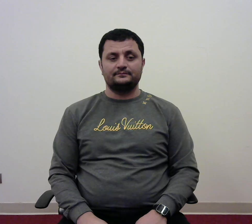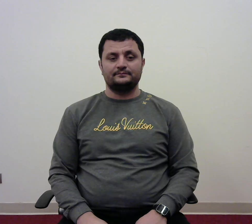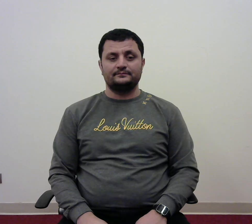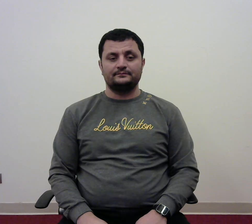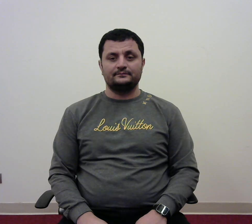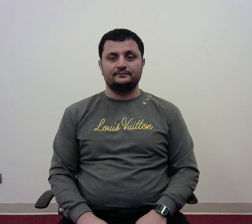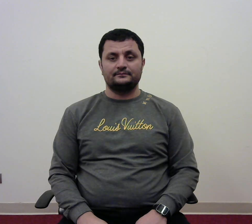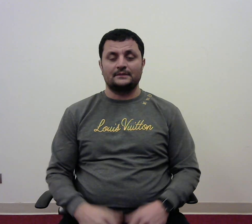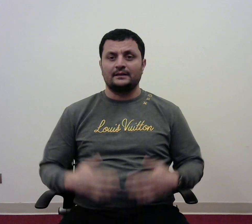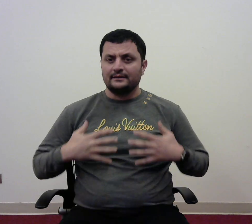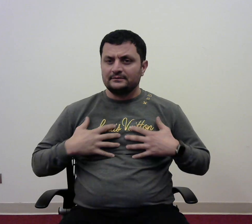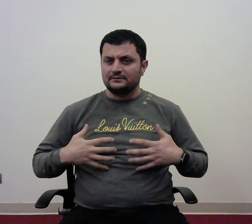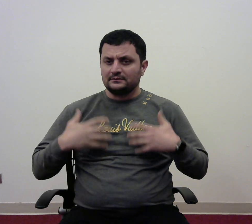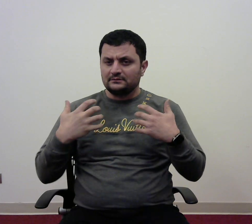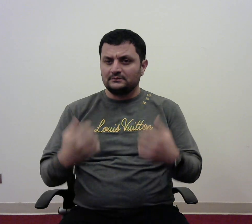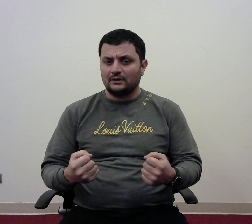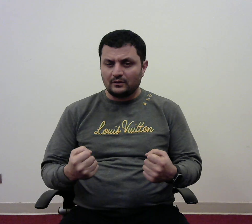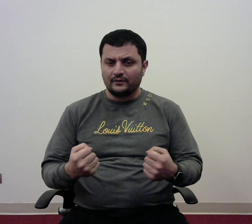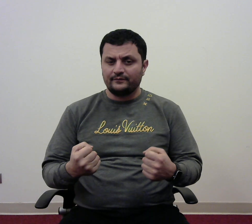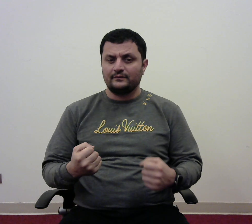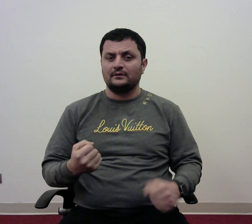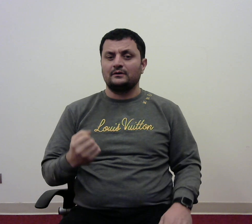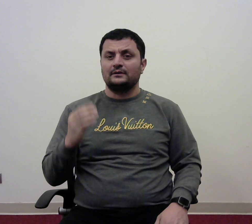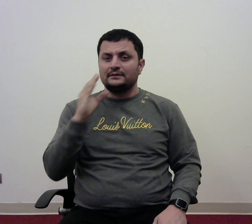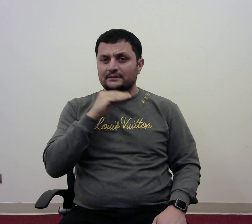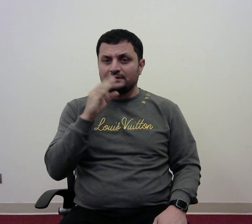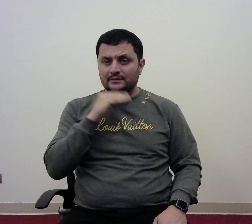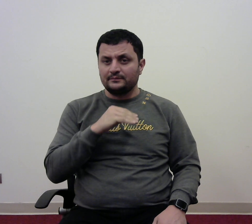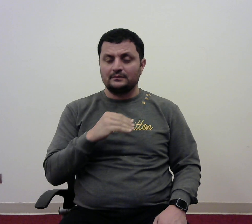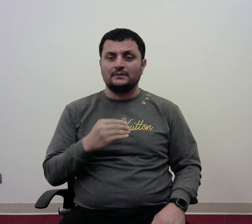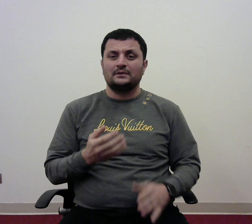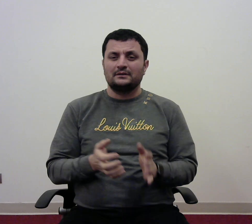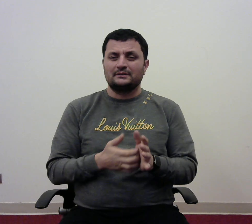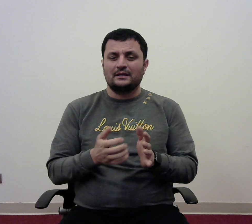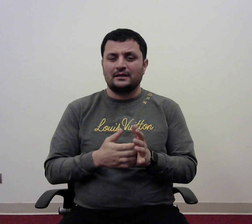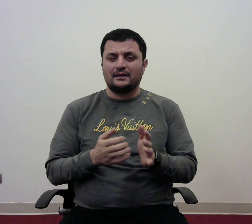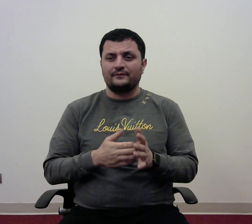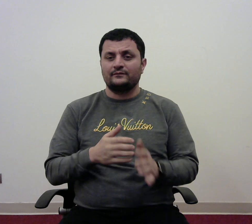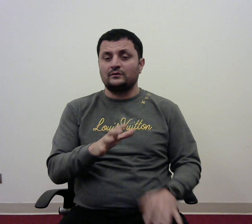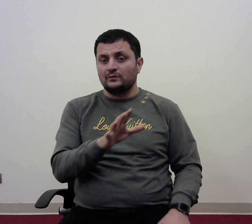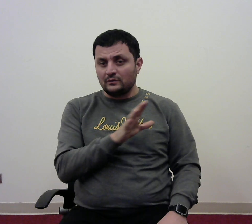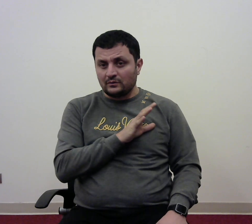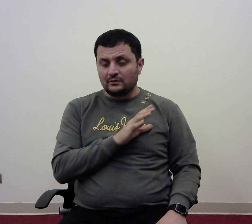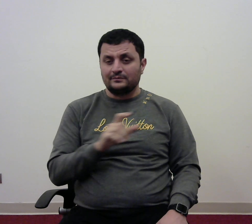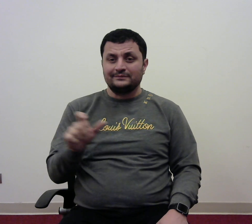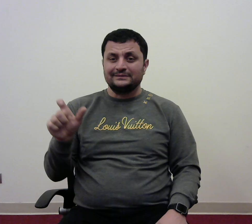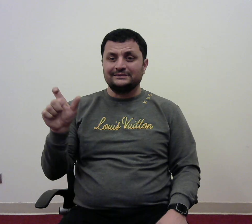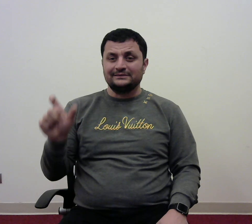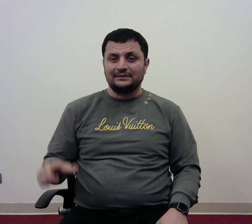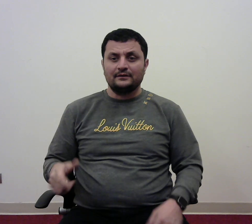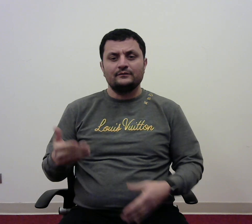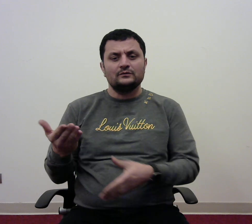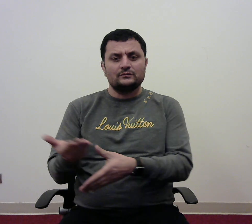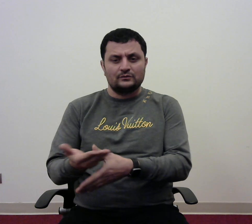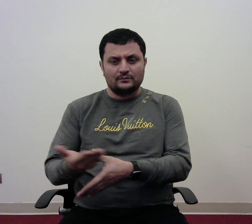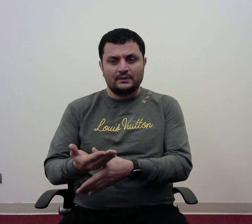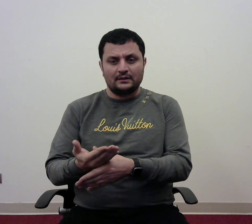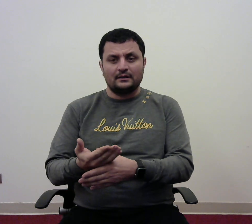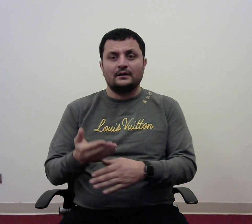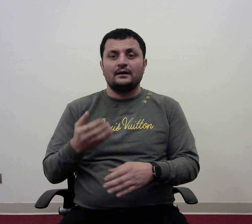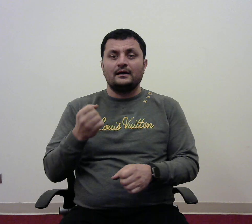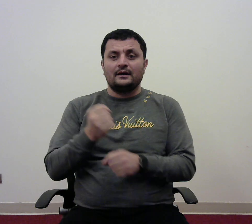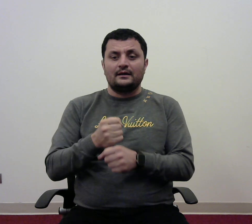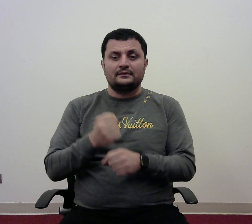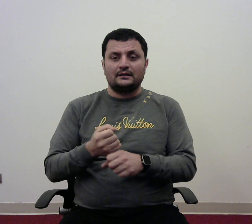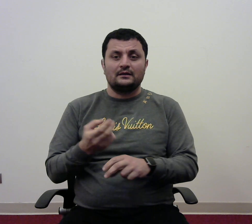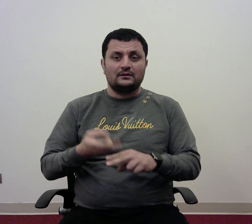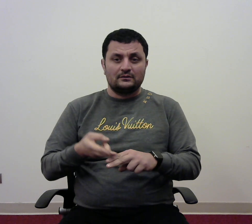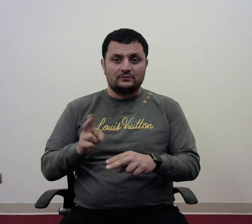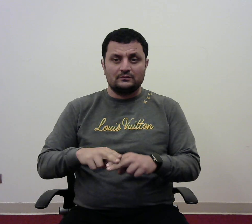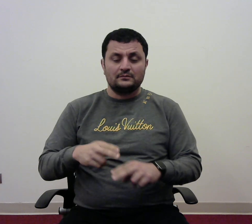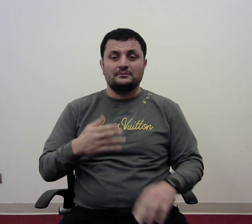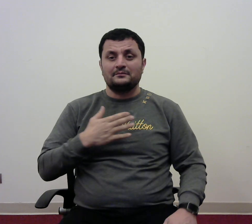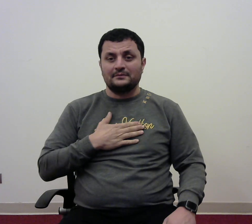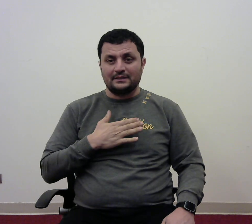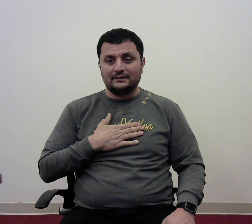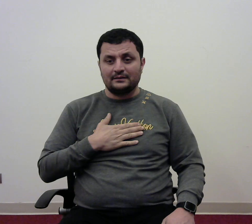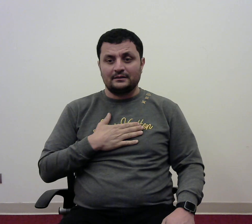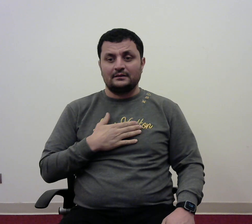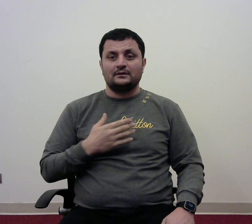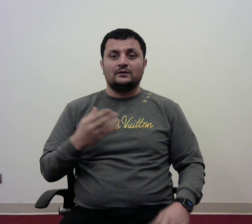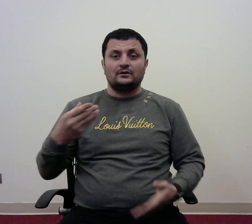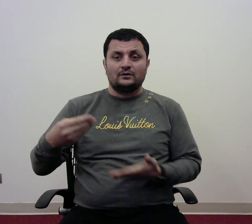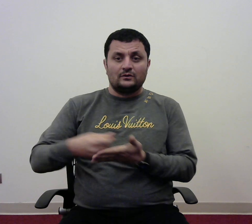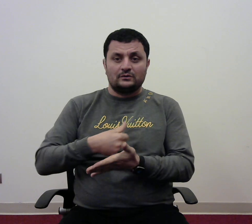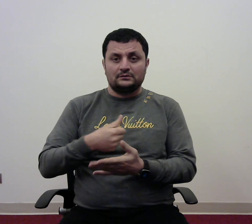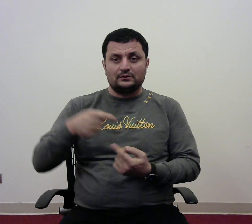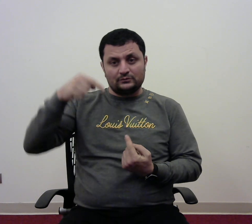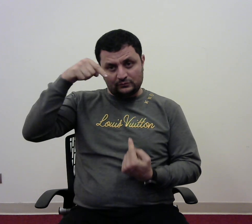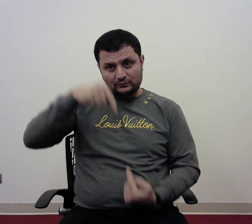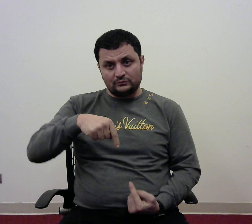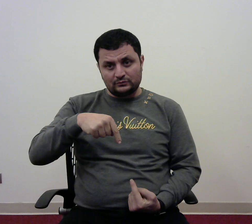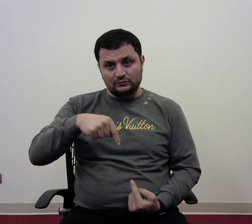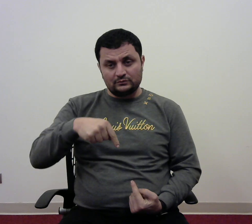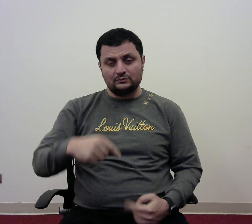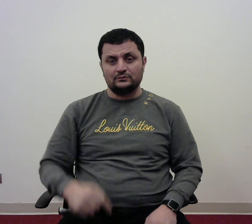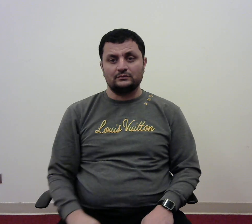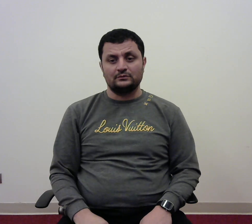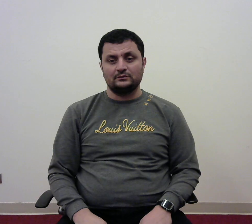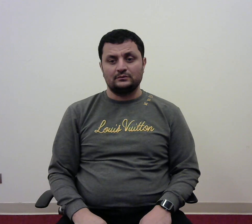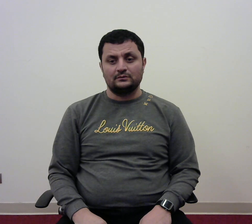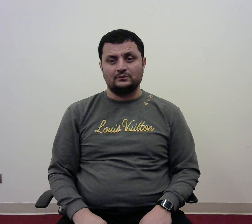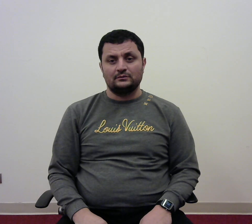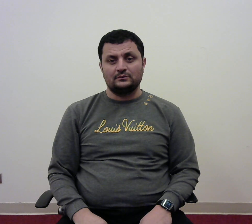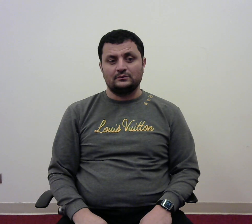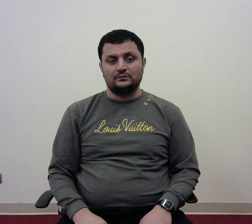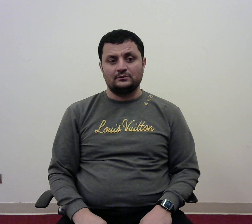Sağlamlıq imkanı məhdud olan şəxsə kömək etdiyimə görə mənə ödəniş düşürmü?